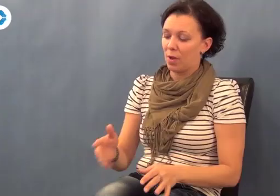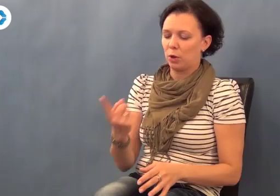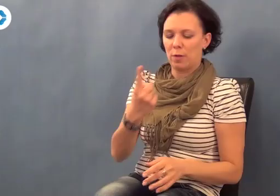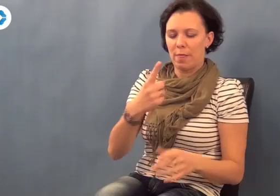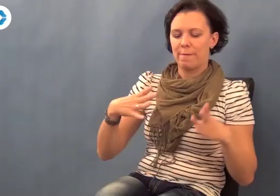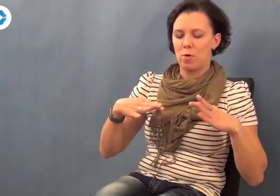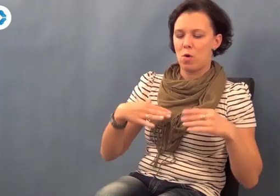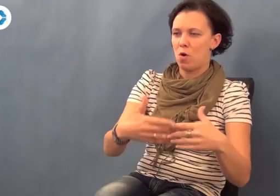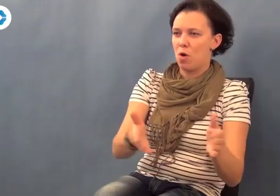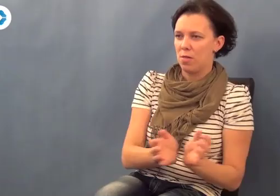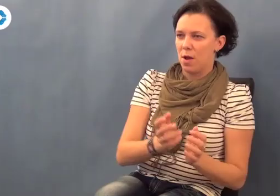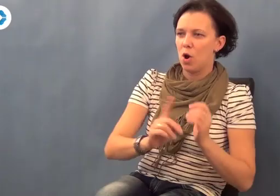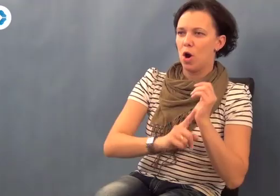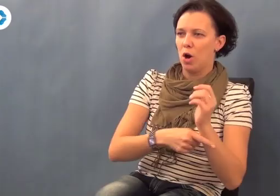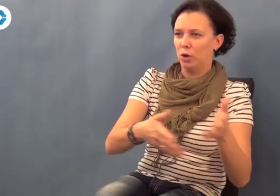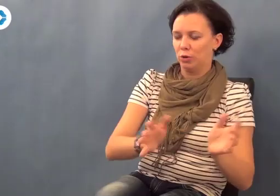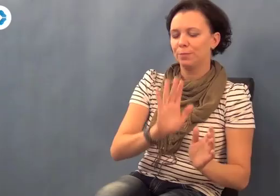Jeden kosz jest wolny.